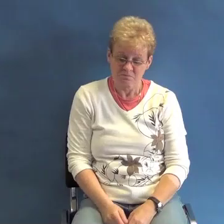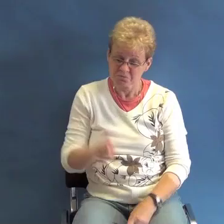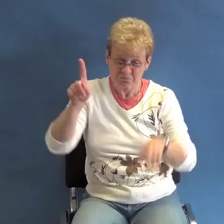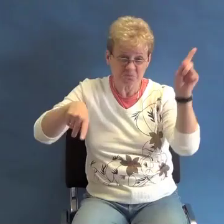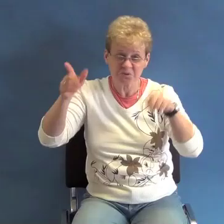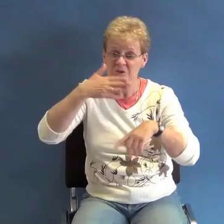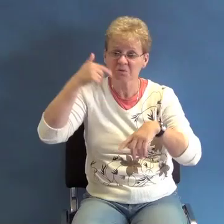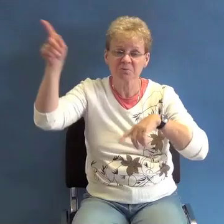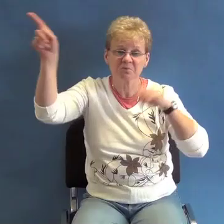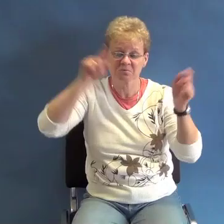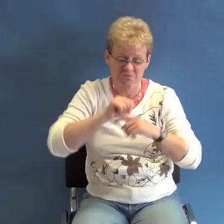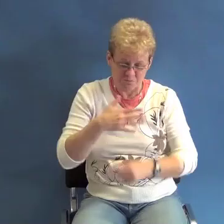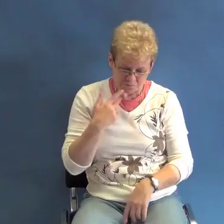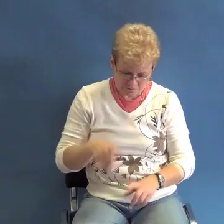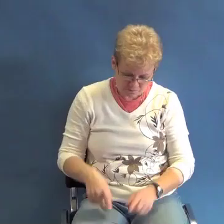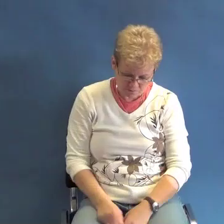Zależy, czasem są czasem, nie ma znaków.